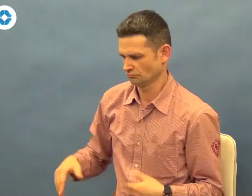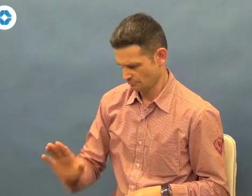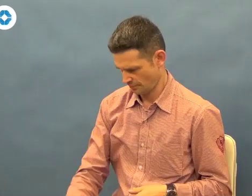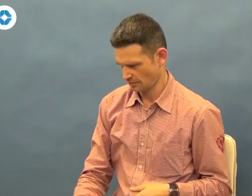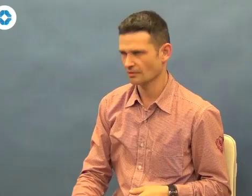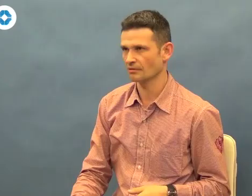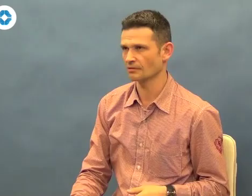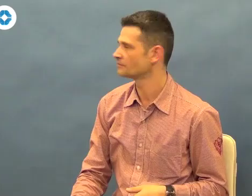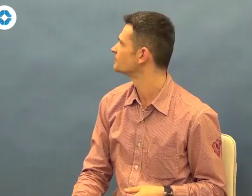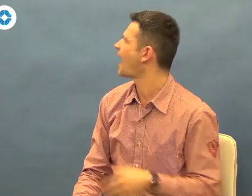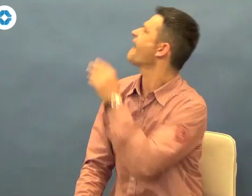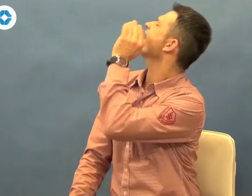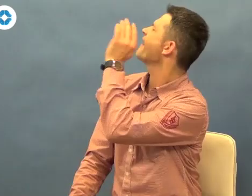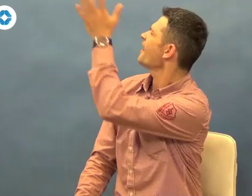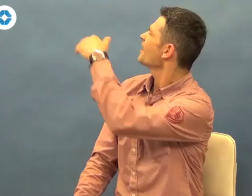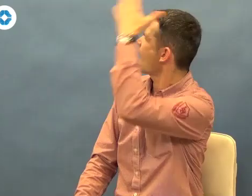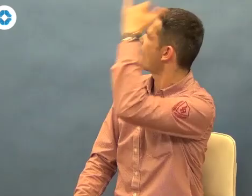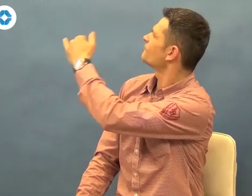Zawołali na niego, czy to jego kapelusz.